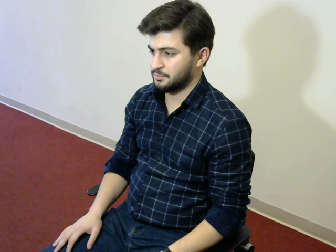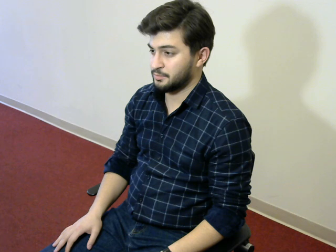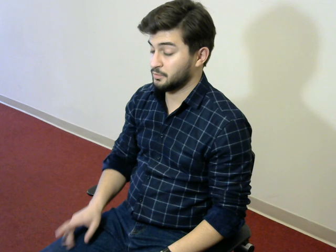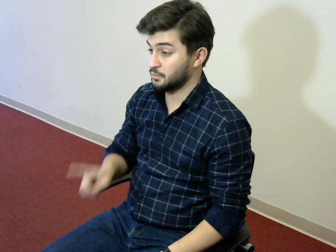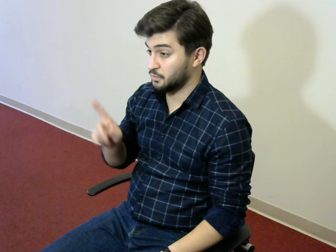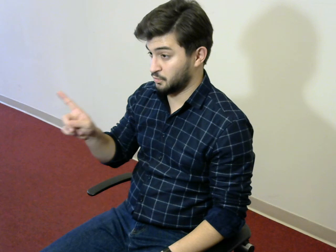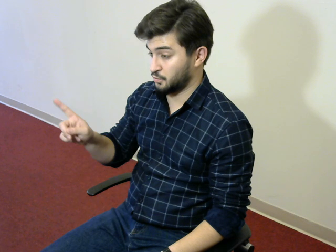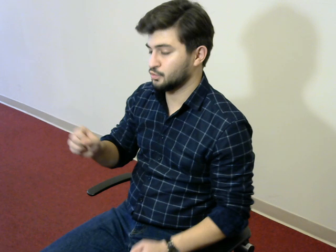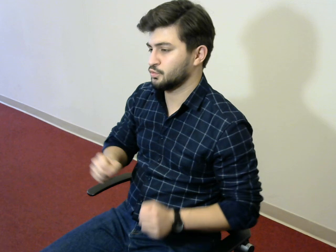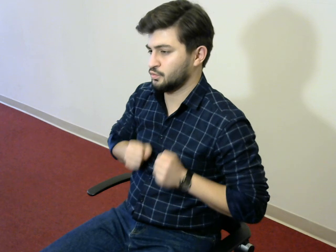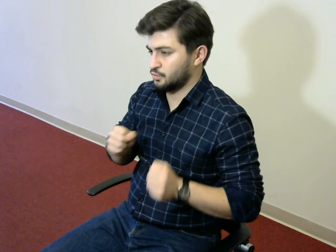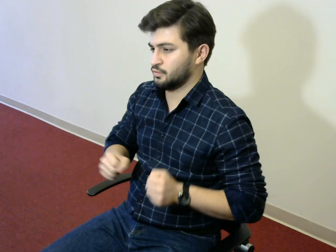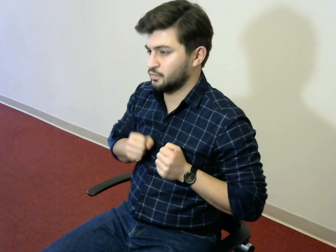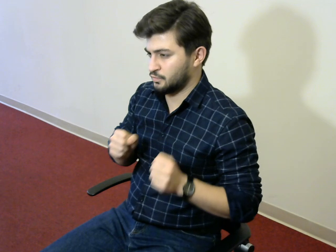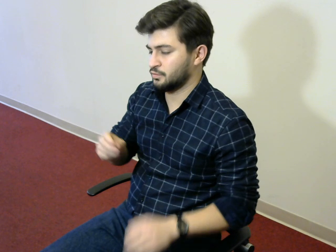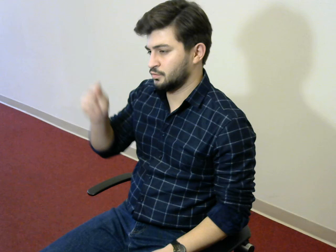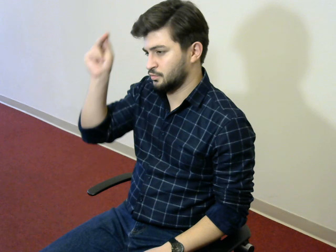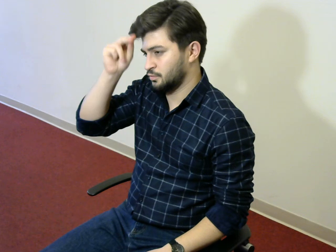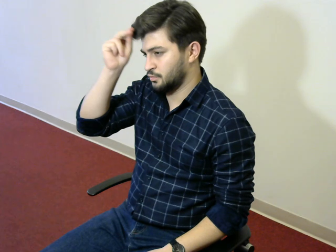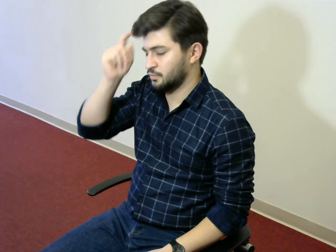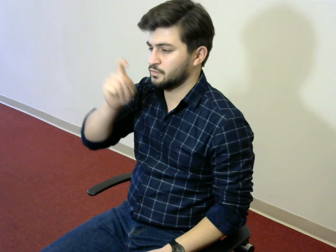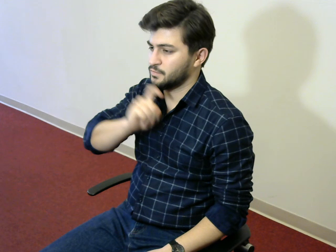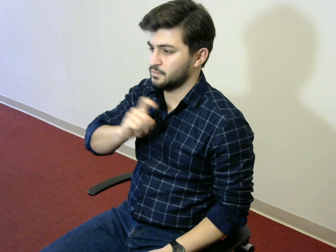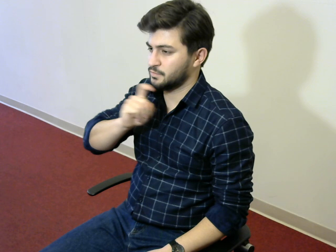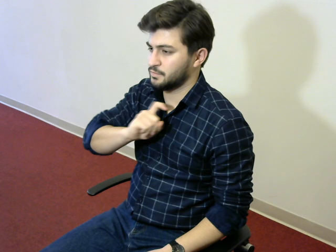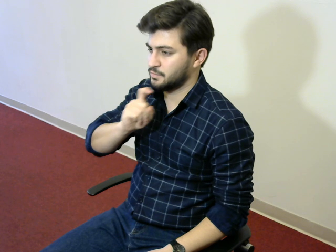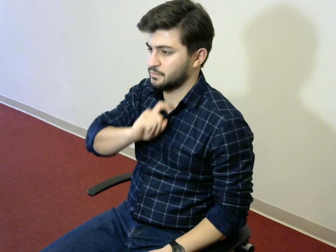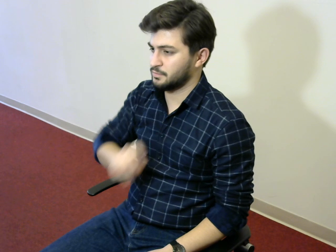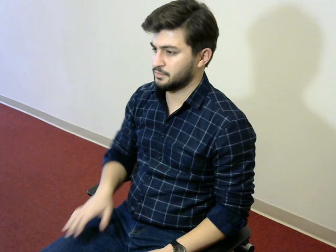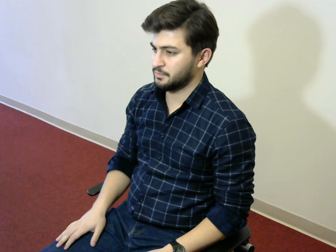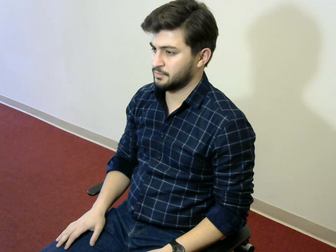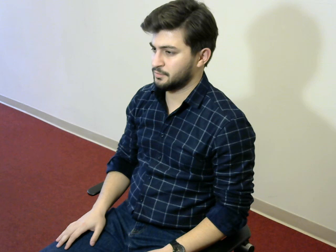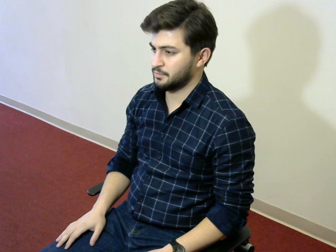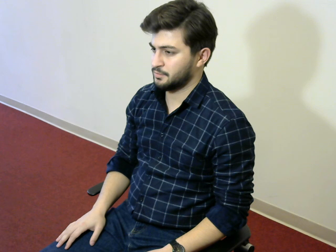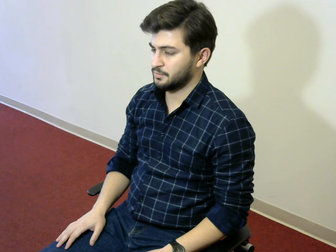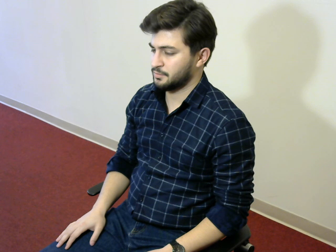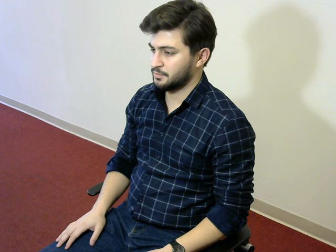O çalışqan şagirddir